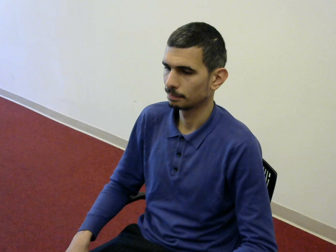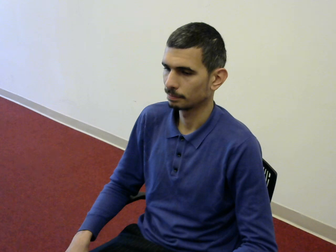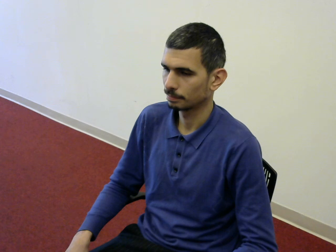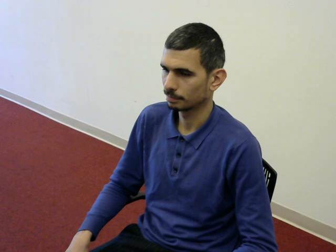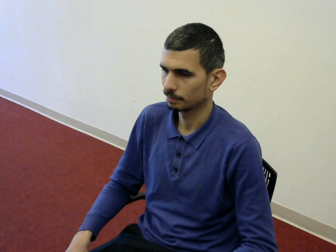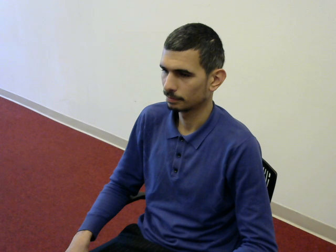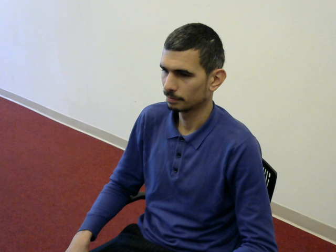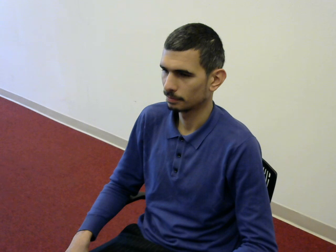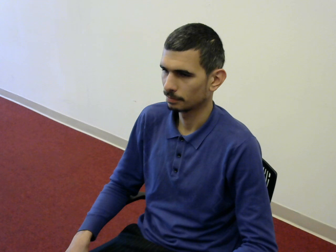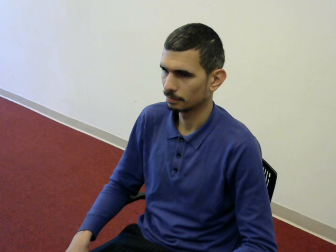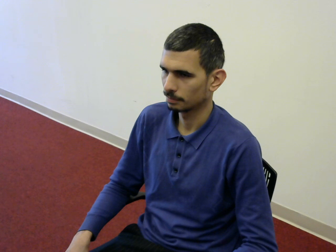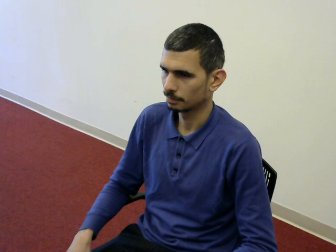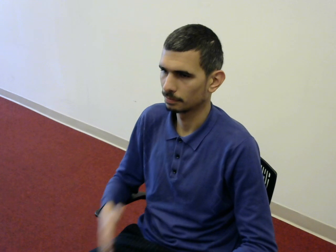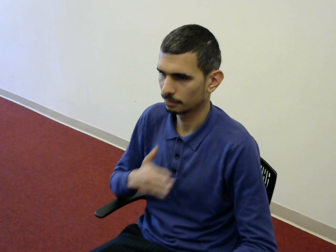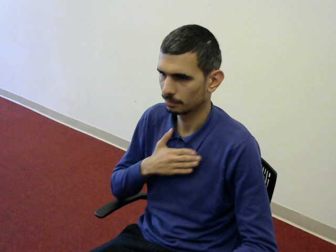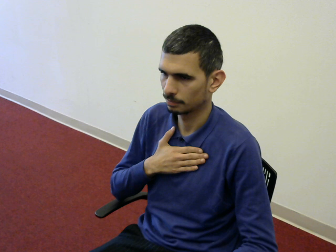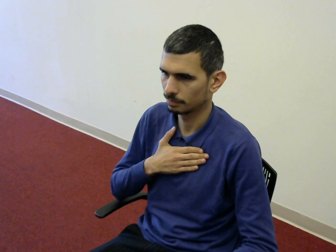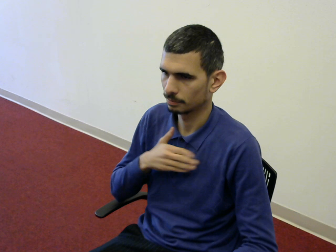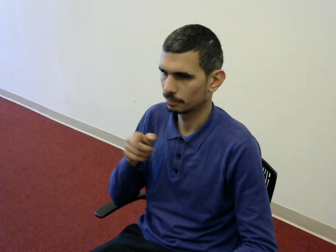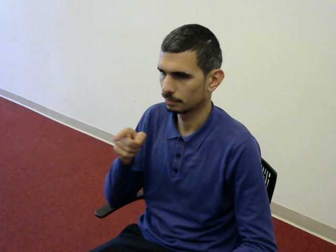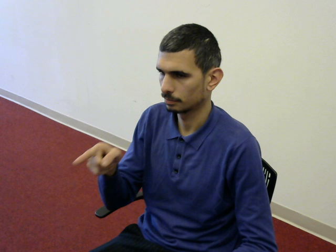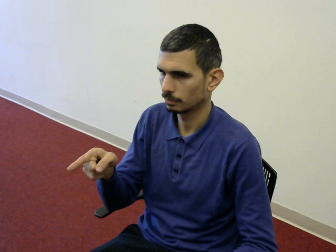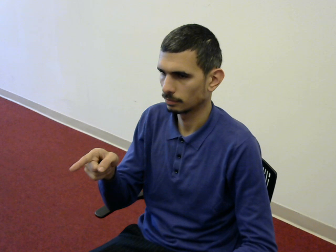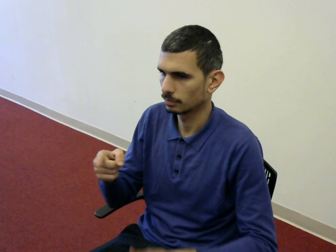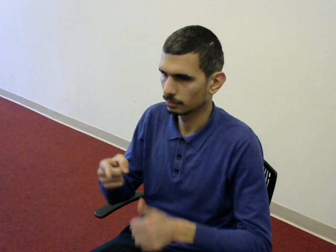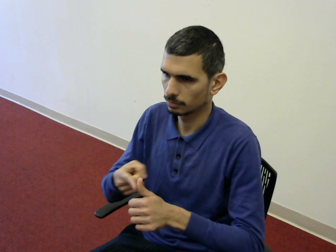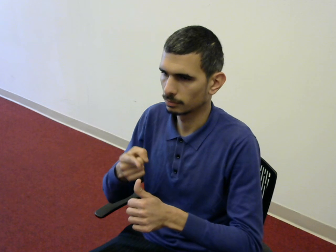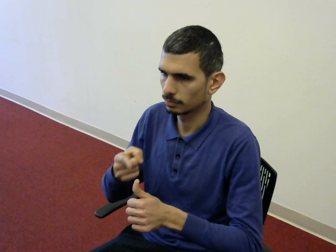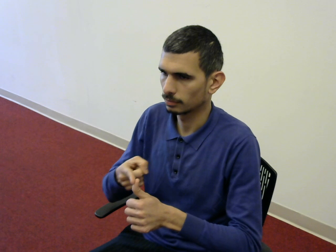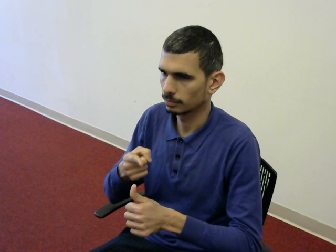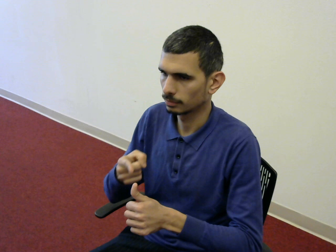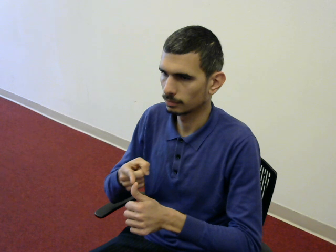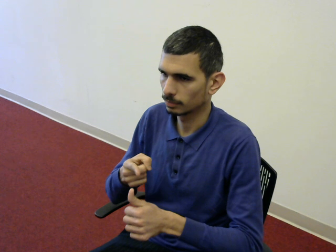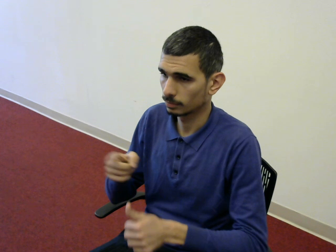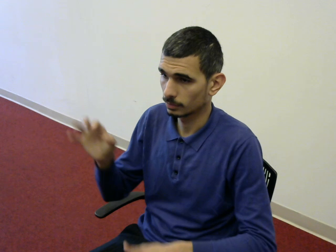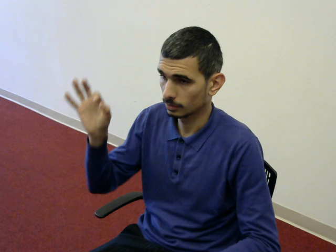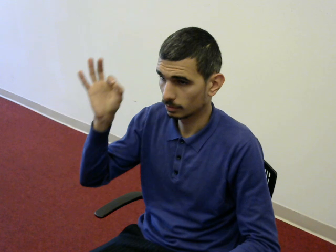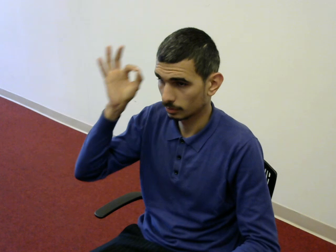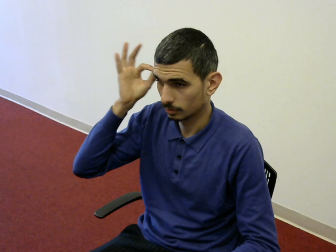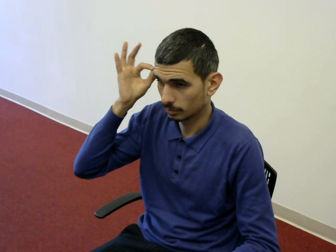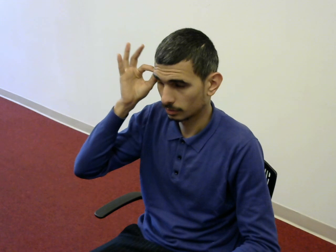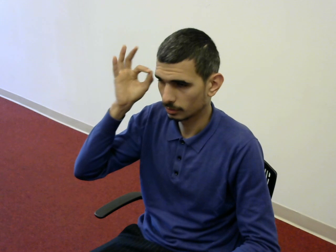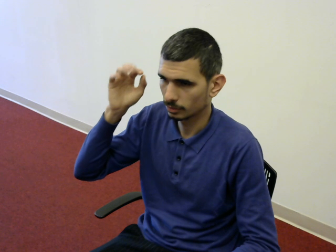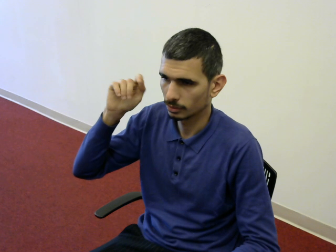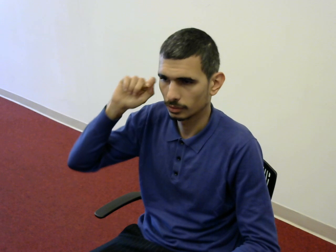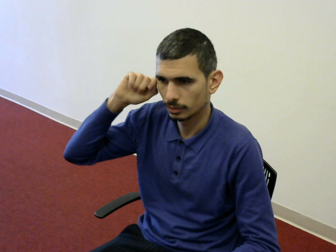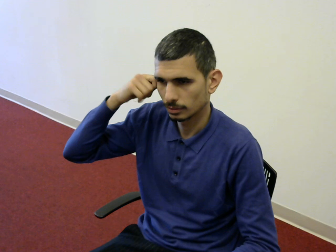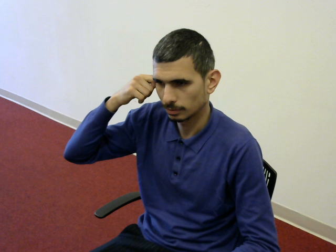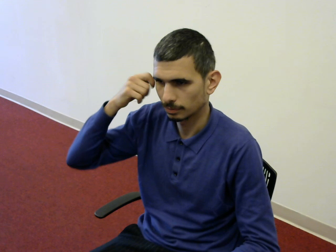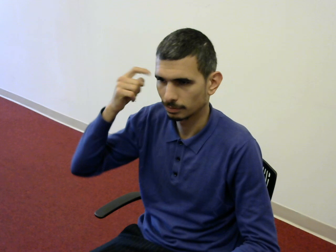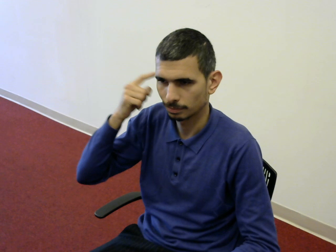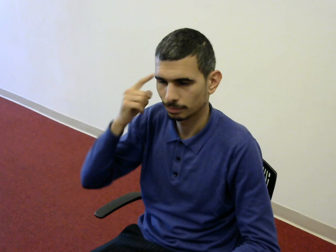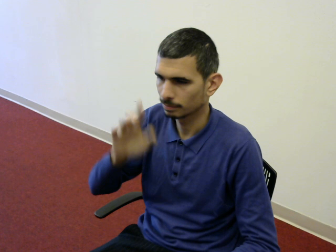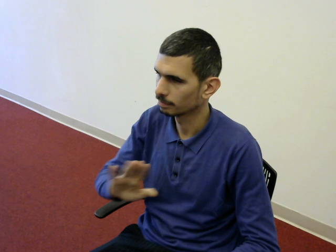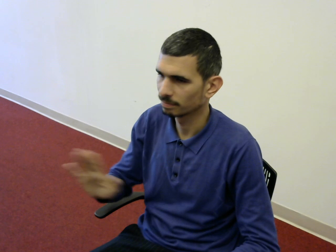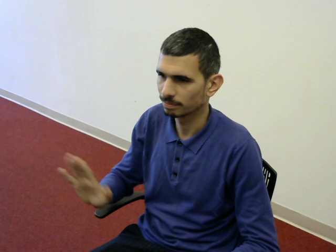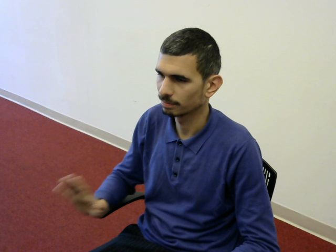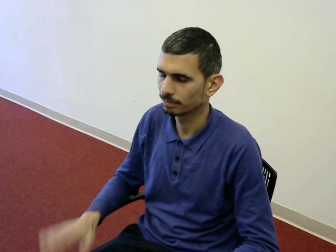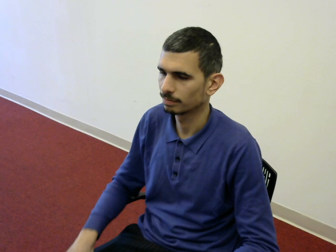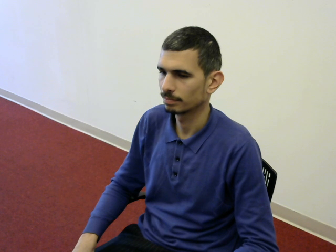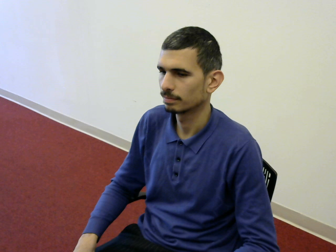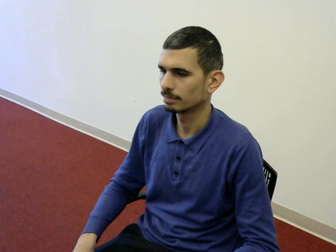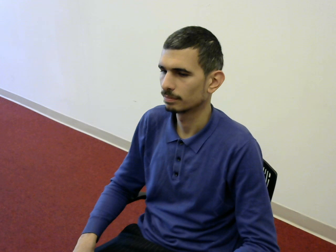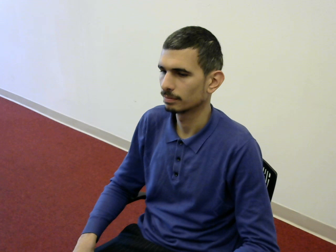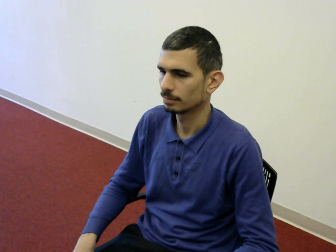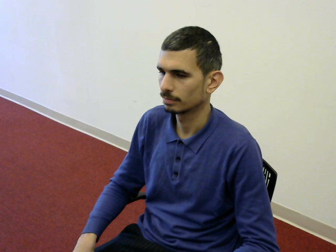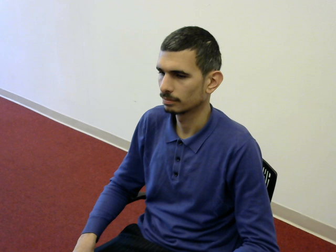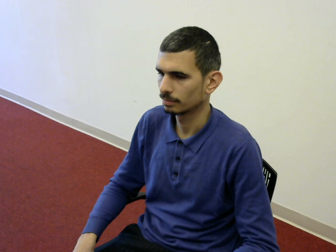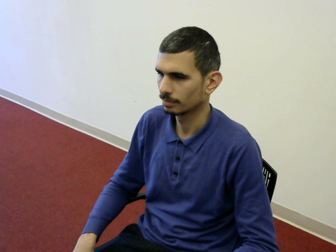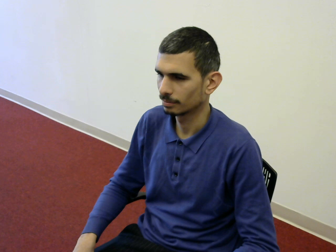Mən sənin adını yadımda saxlaya bilmirəm